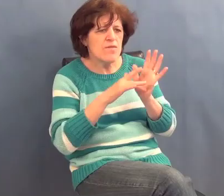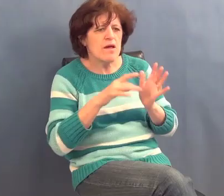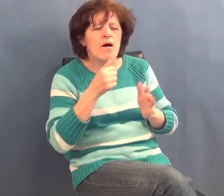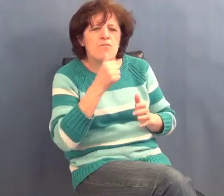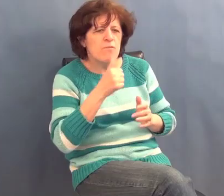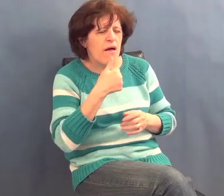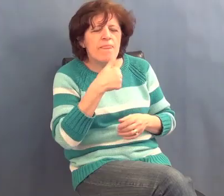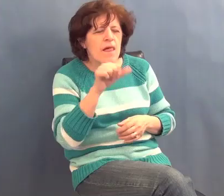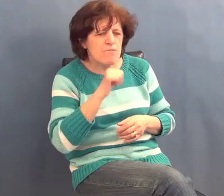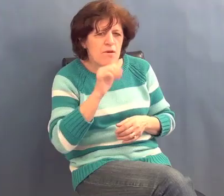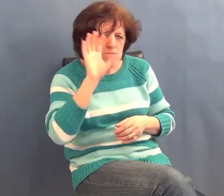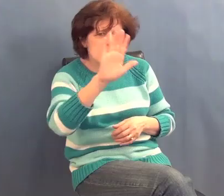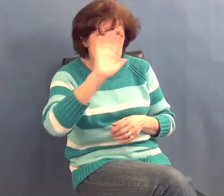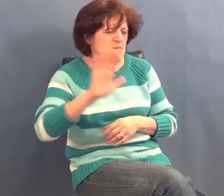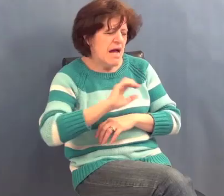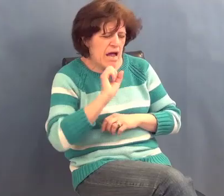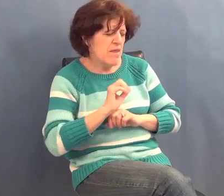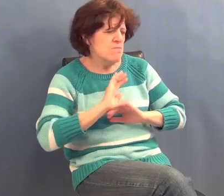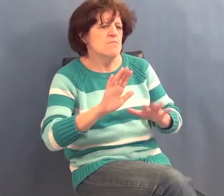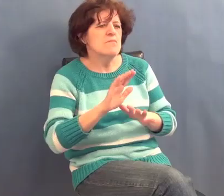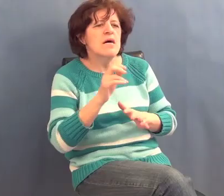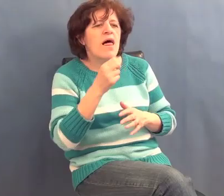Znak mówi, żeby nie dotykać, nawet nigdy nie wolno próbować.